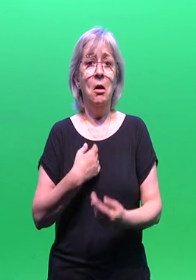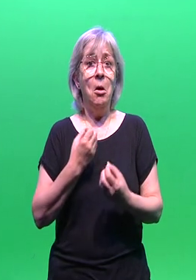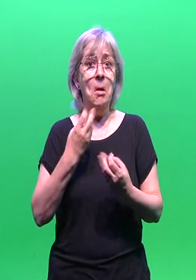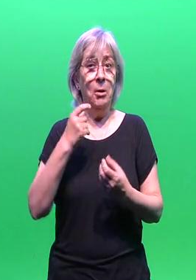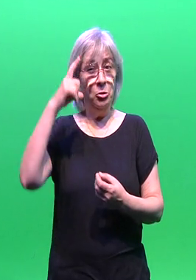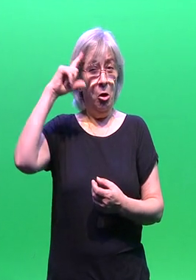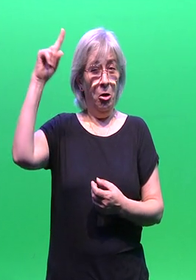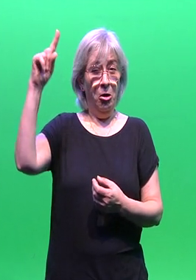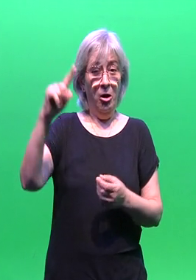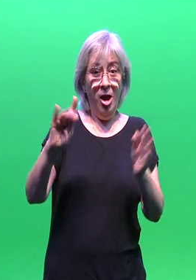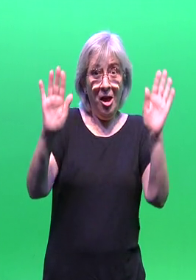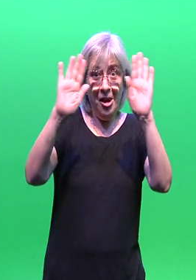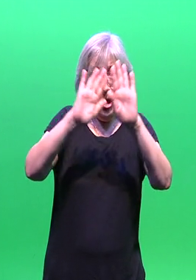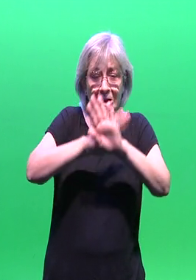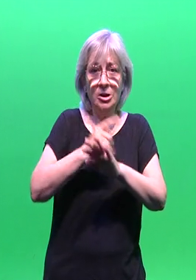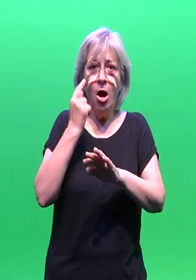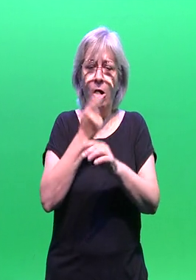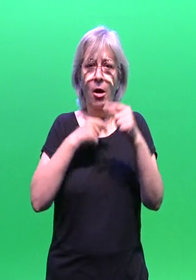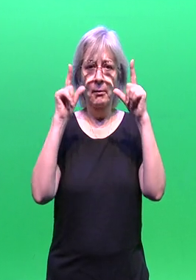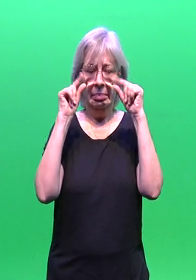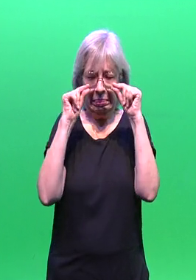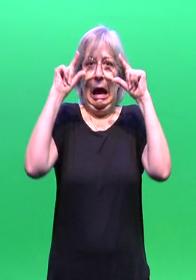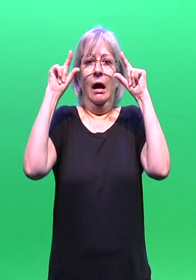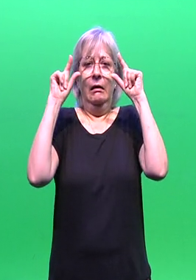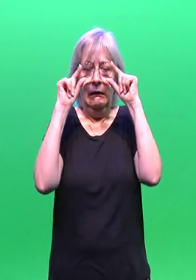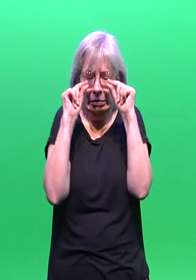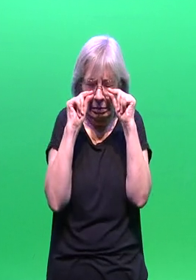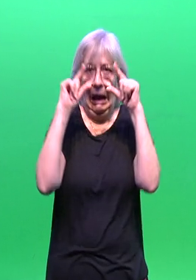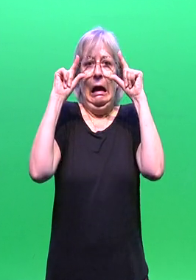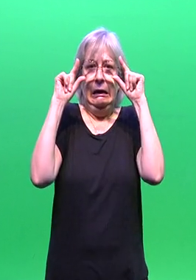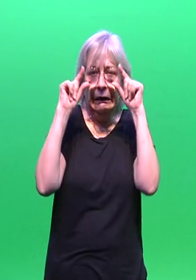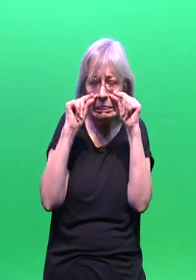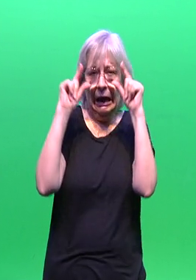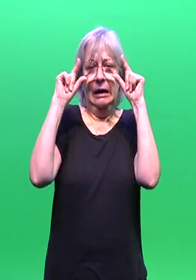Estic bé tot el dia, però a la nit tinc els ulls enganxosos.